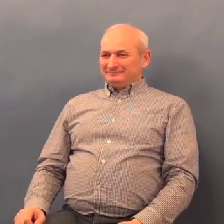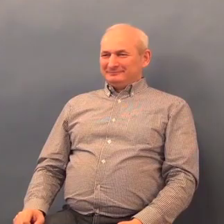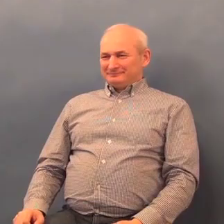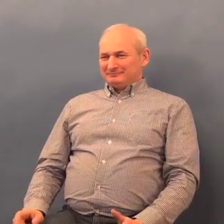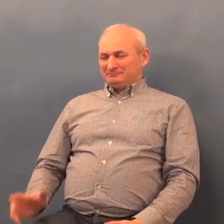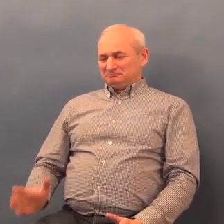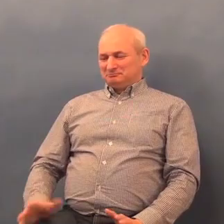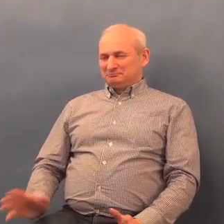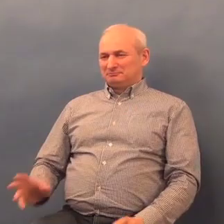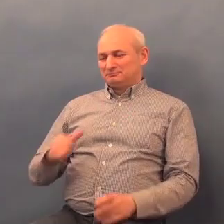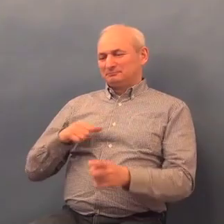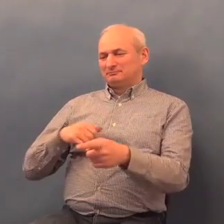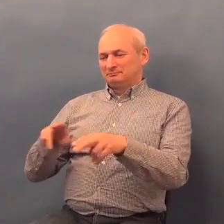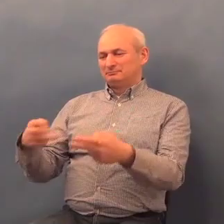To już wszystko, czekam na Twoją kolej.